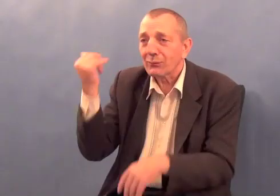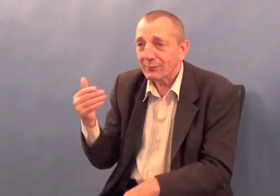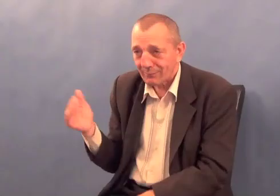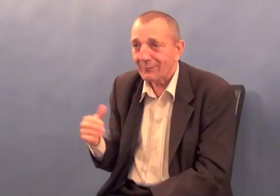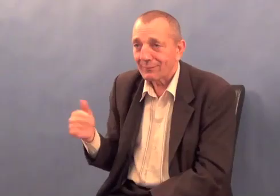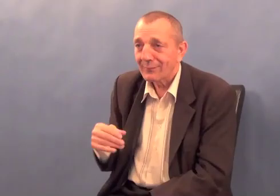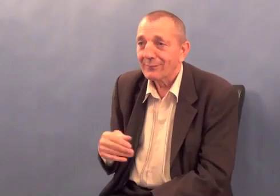Można, można.